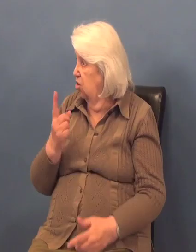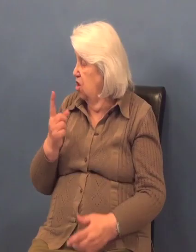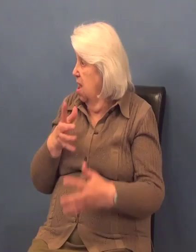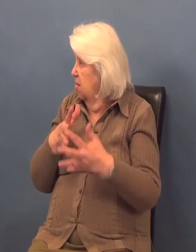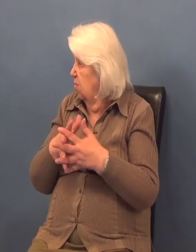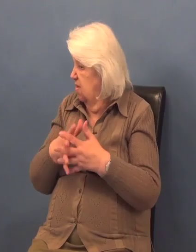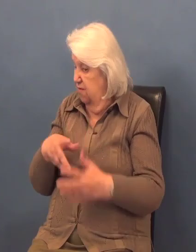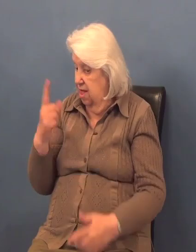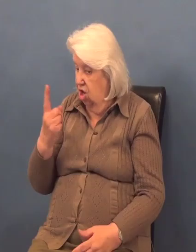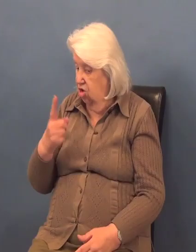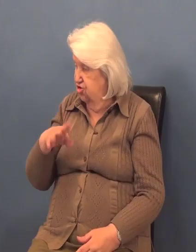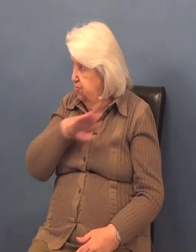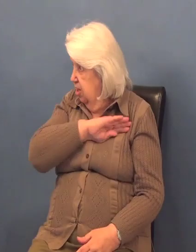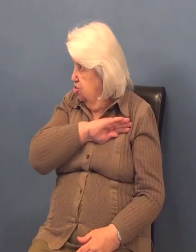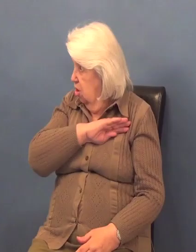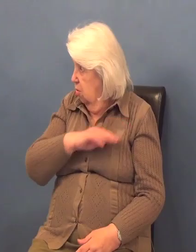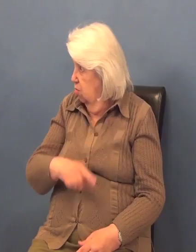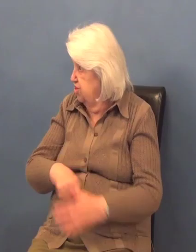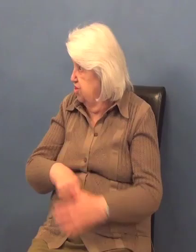Grozi. Promieniowanie grozi śmiercią.